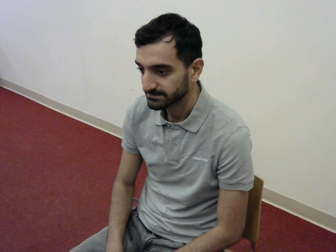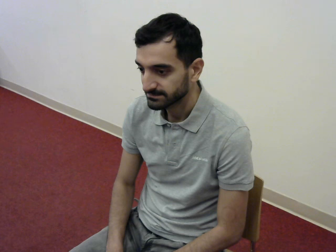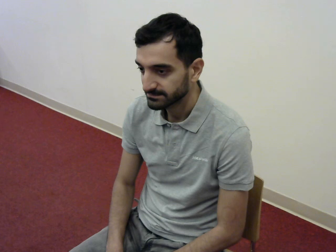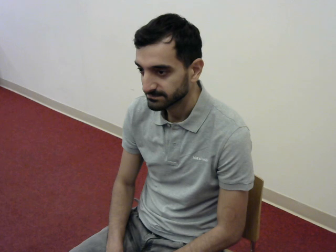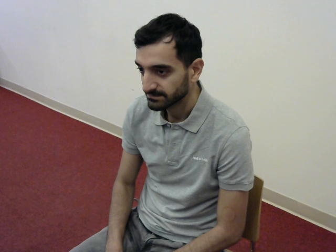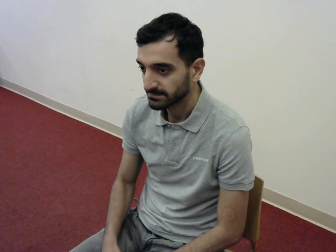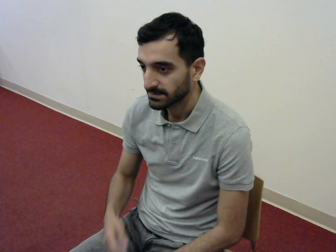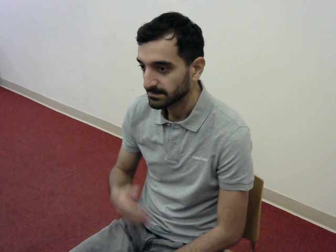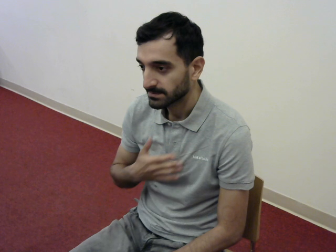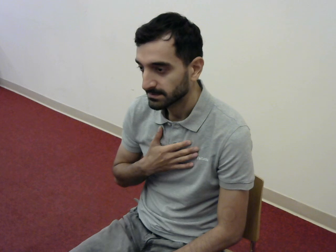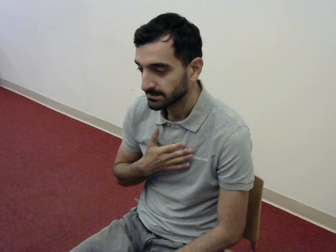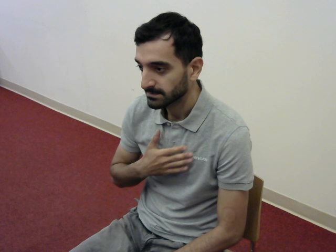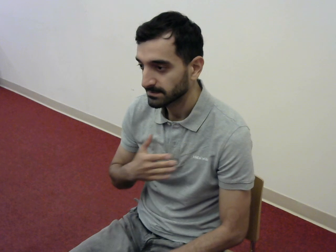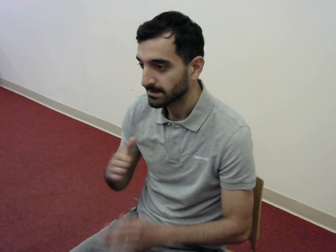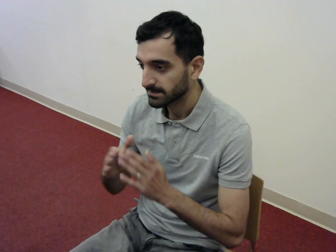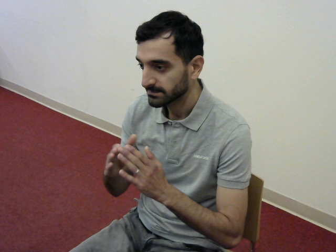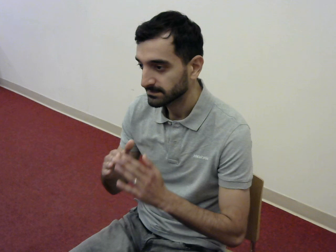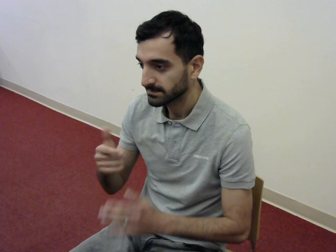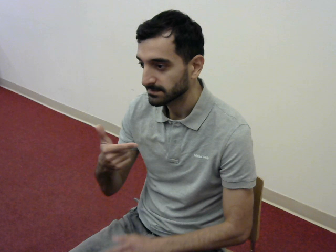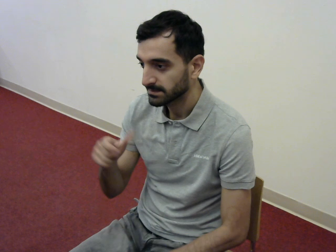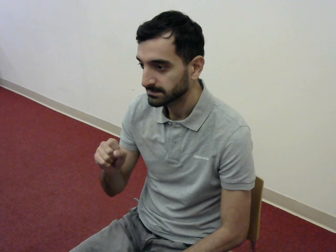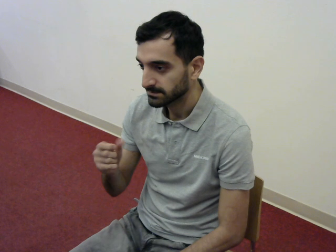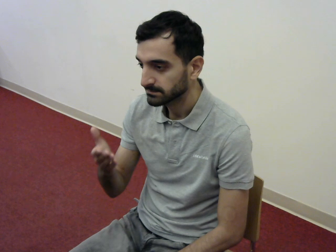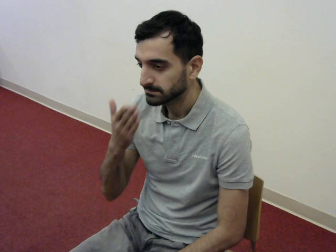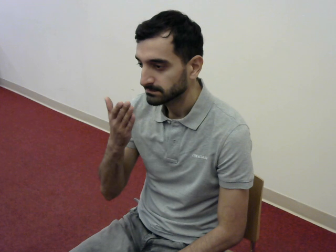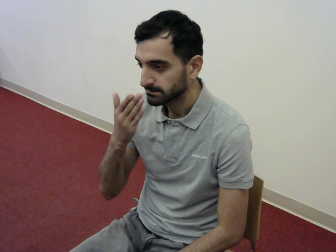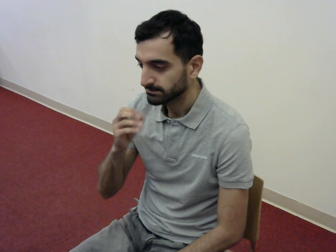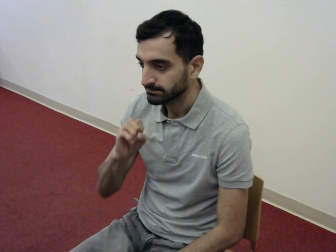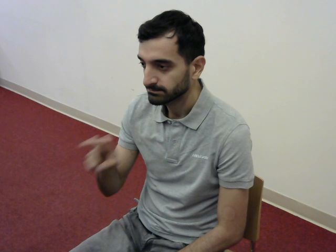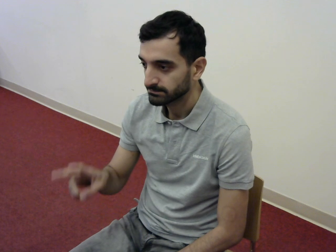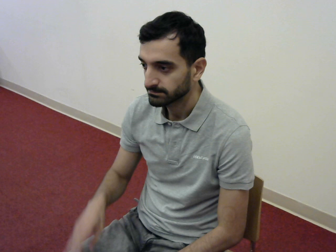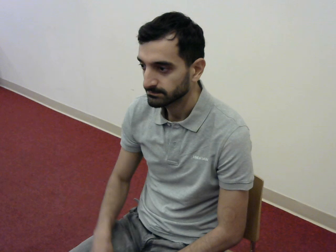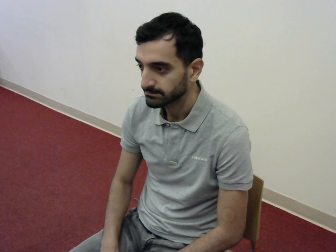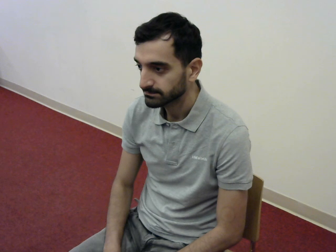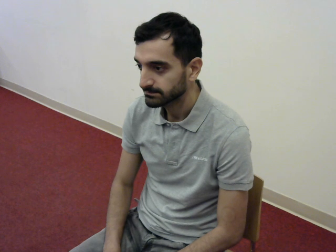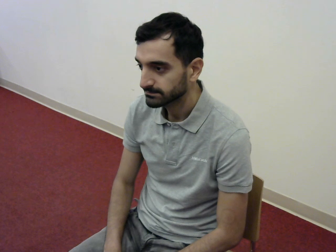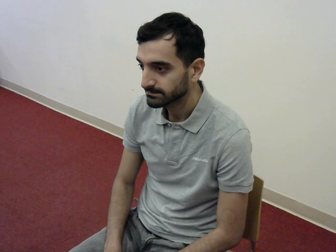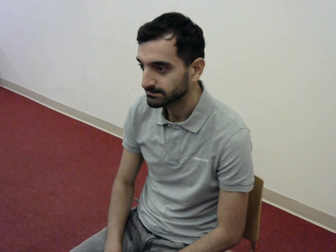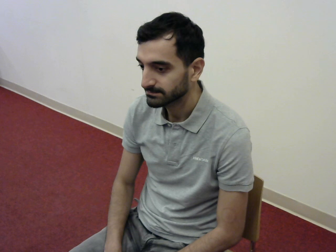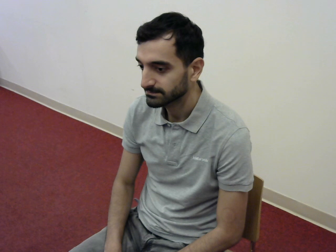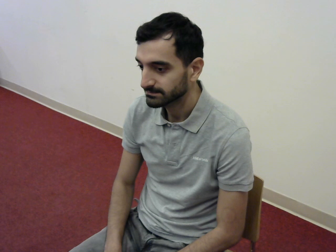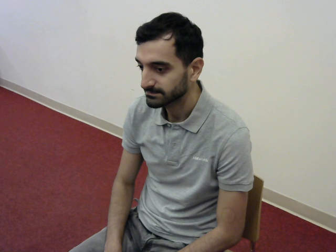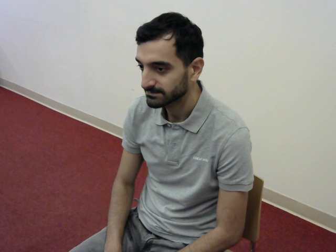Bizim evdən qaz iyi gəlir